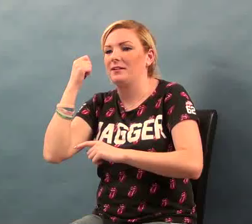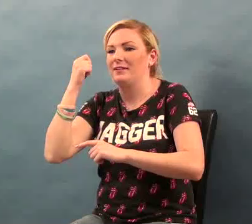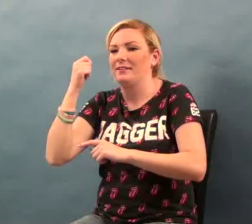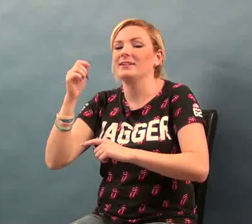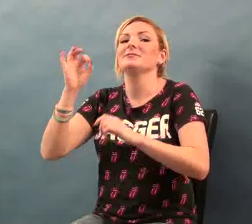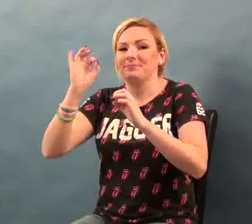Dobrze.